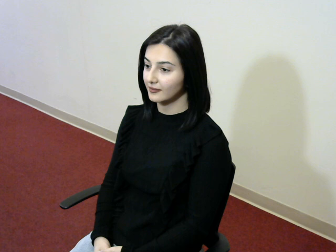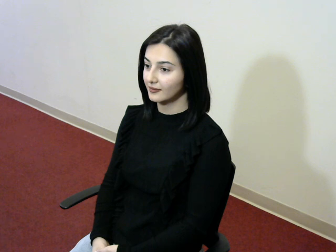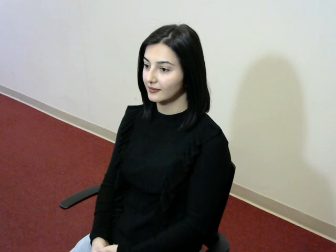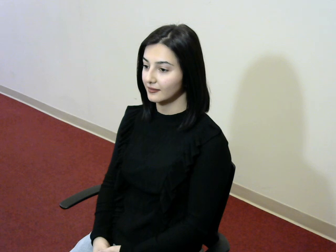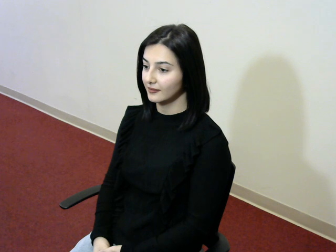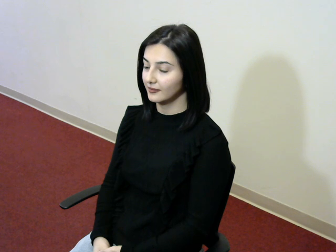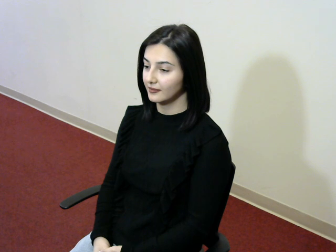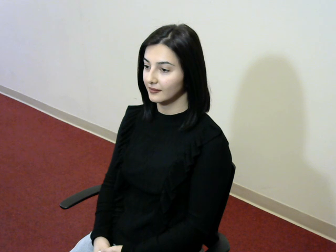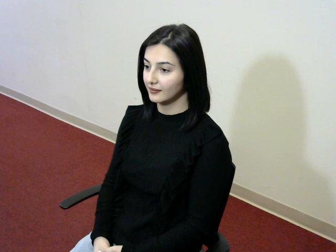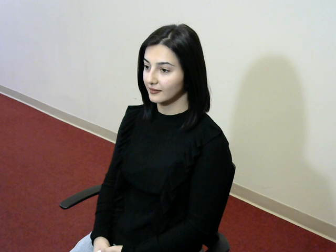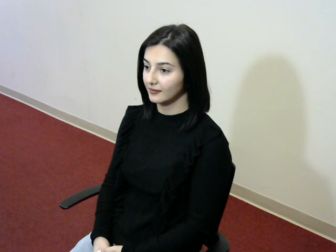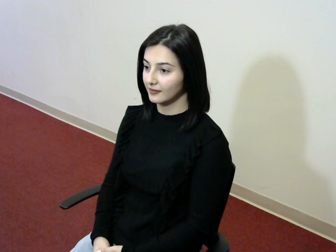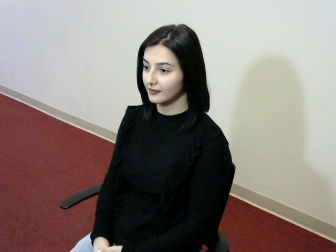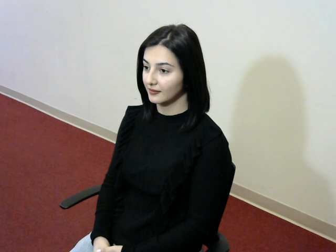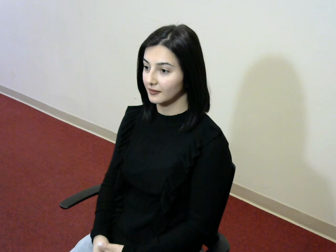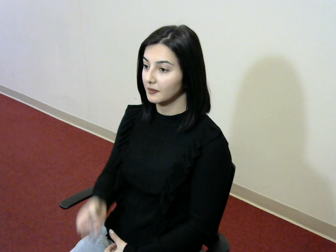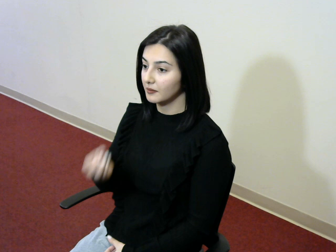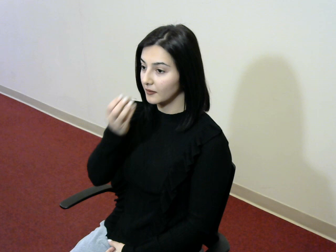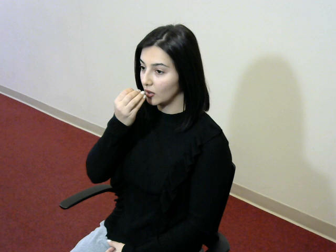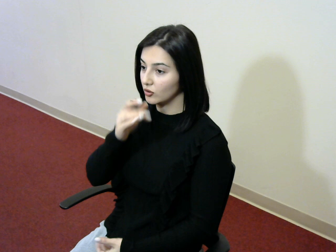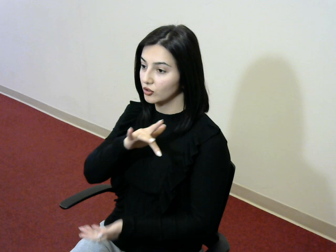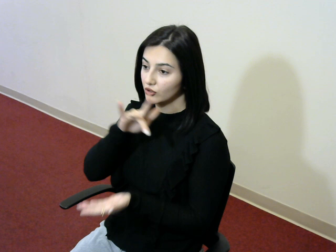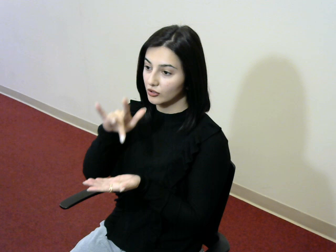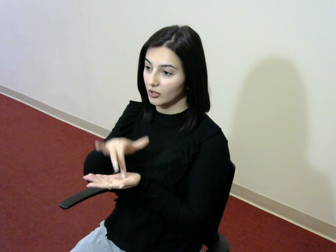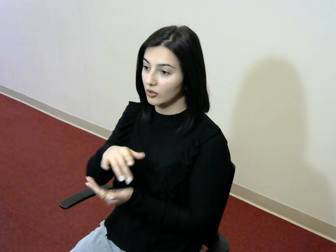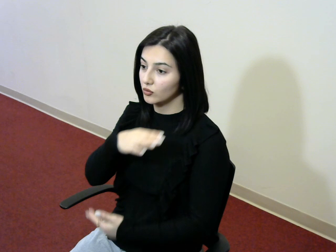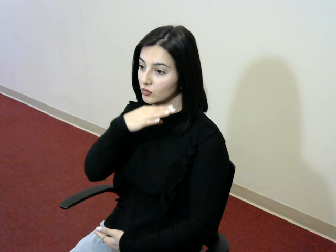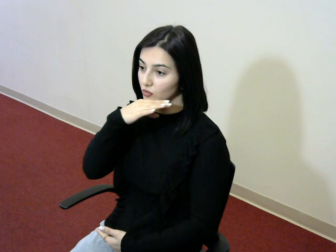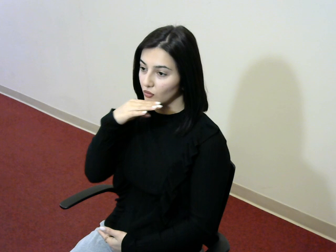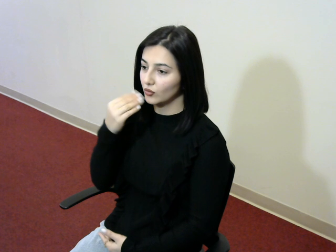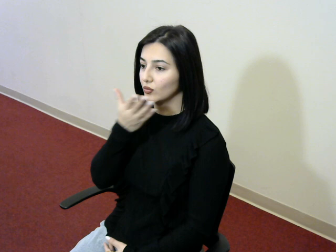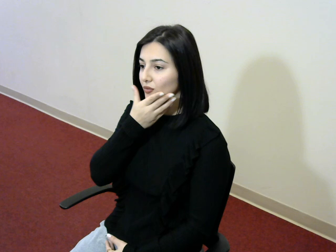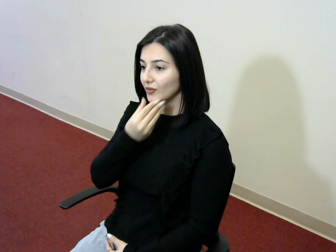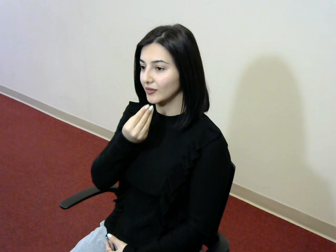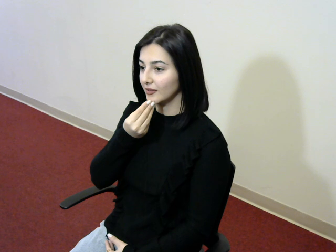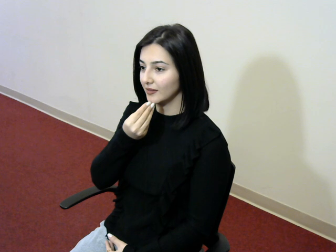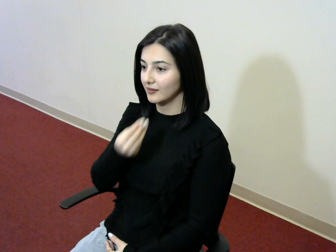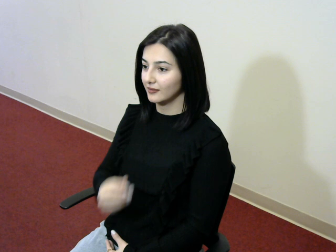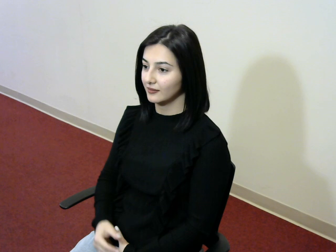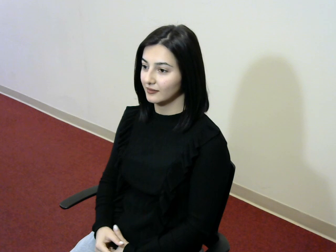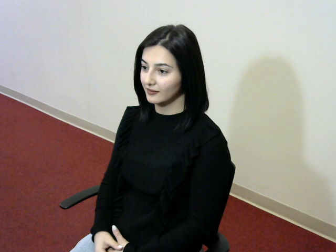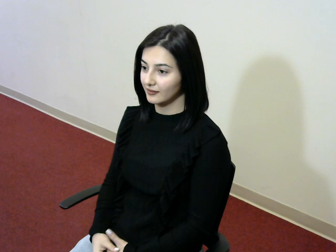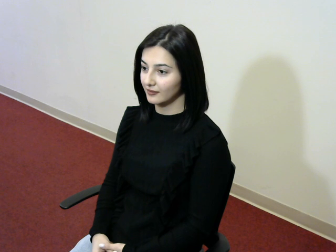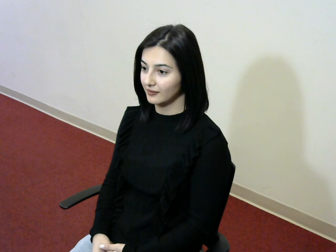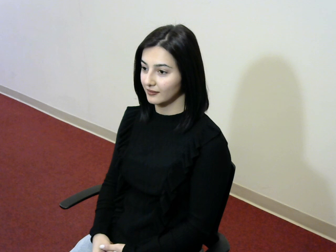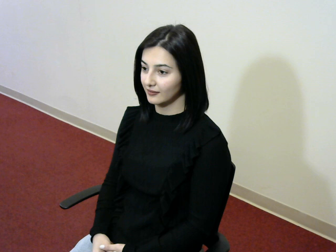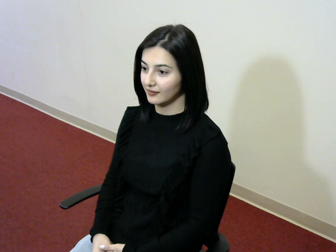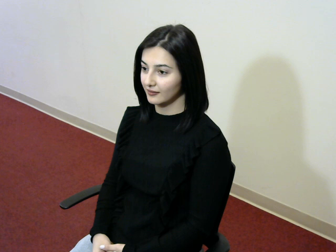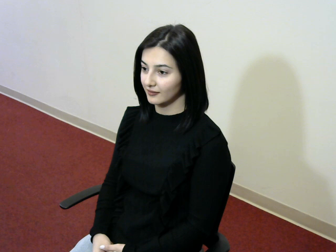Bakı şəhəri çox gözəldir